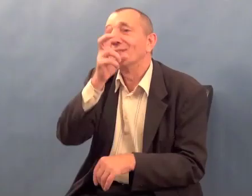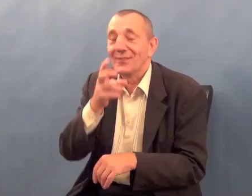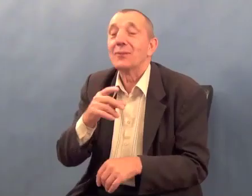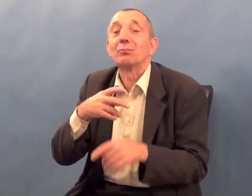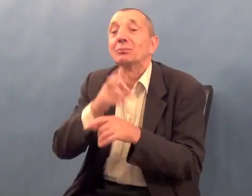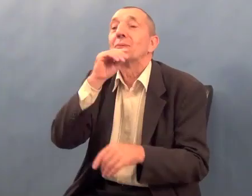Wyrzuca.